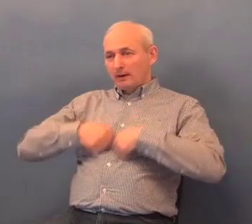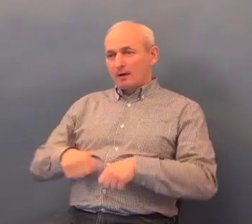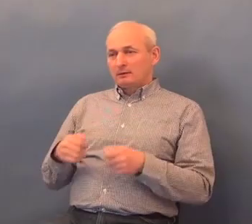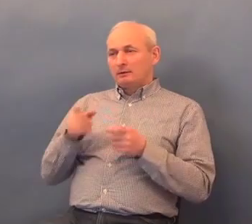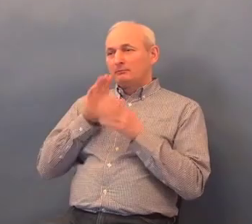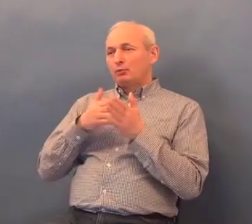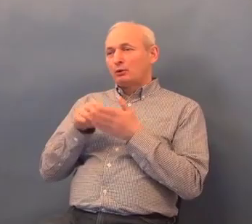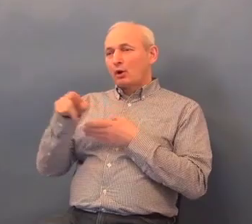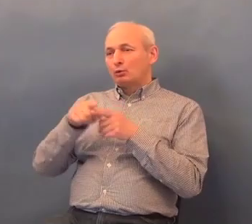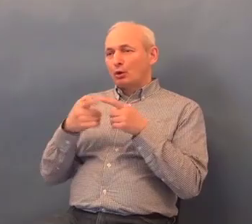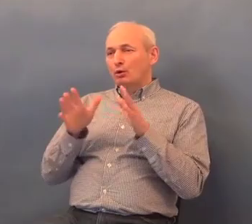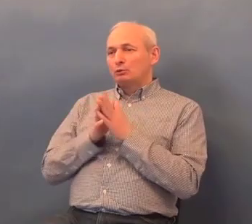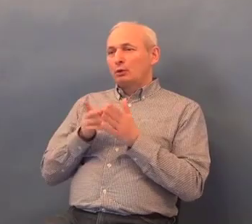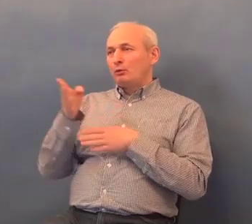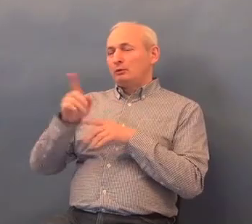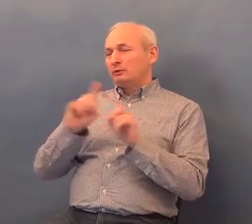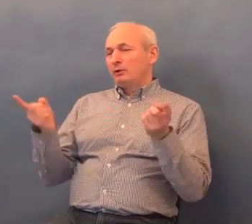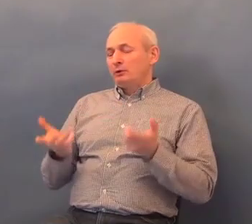Na przykład w kostiumie nie wolno wchodzić do kościoła.